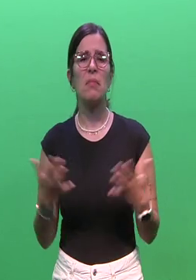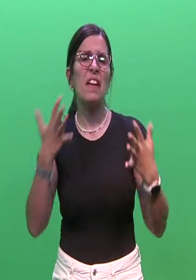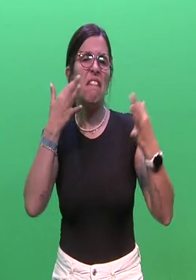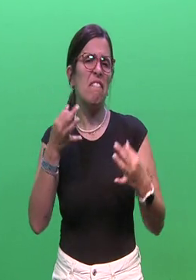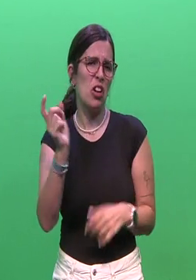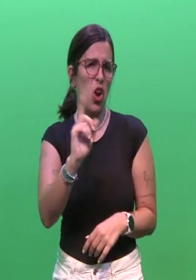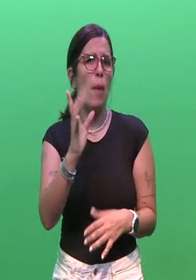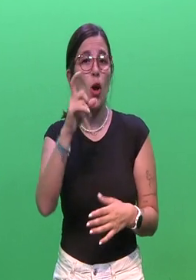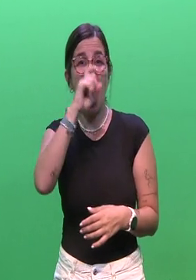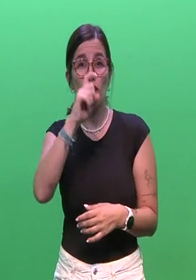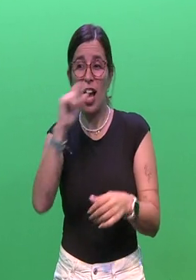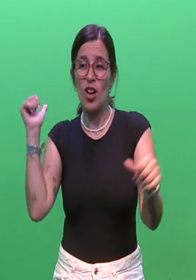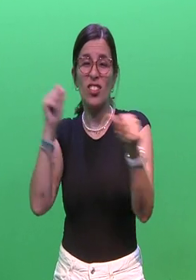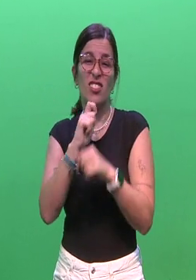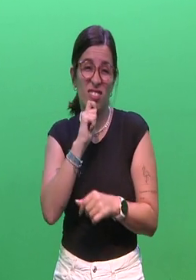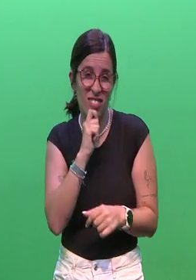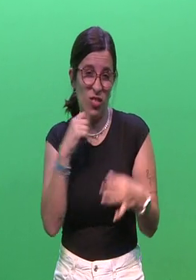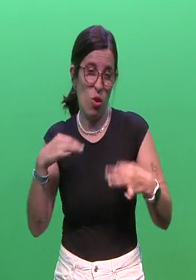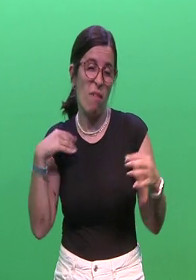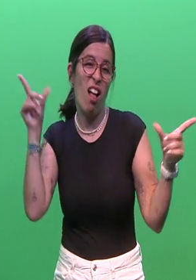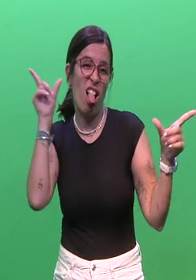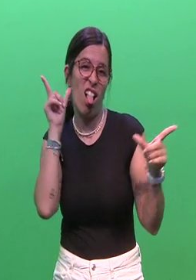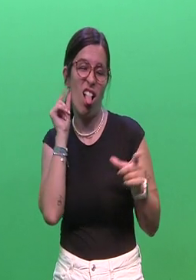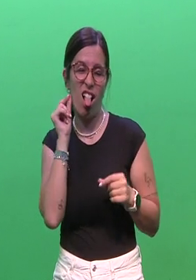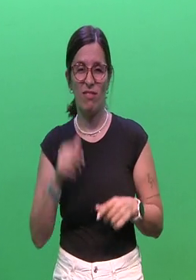En realitat no, però he anat perdent audició amb els anys, ja soc vella i és normal.